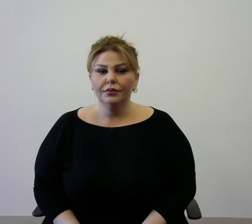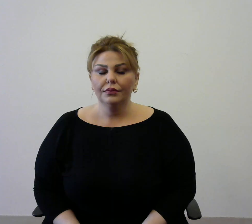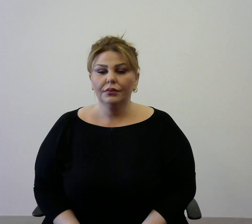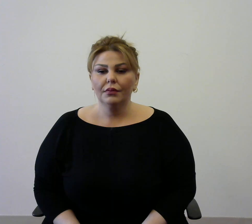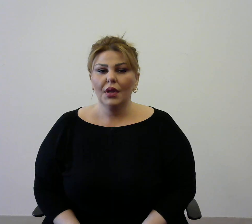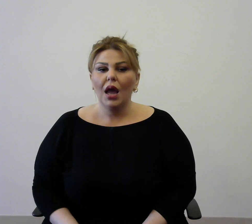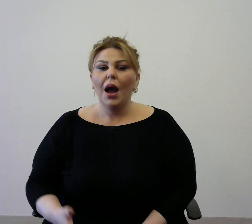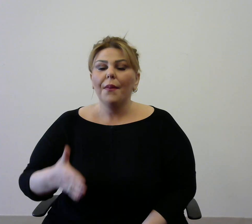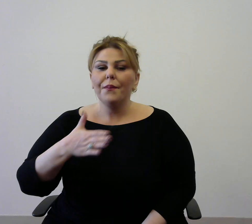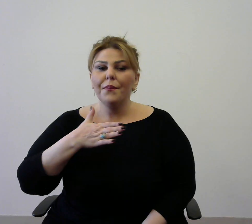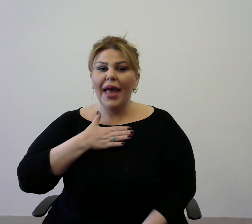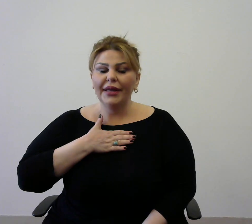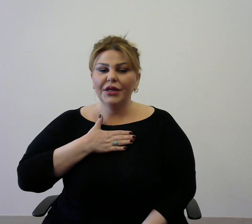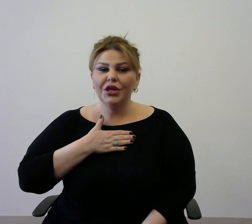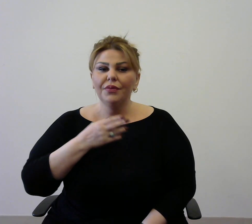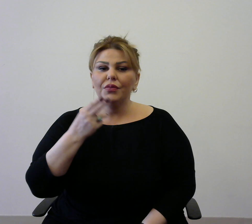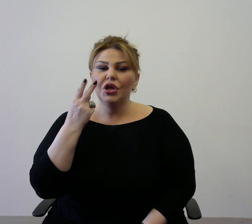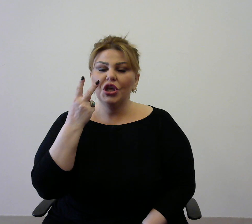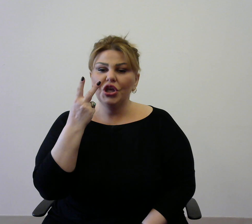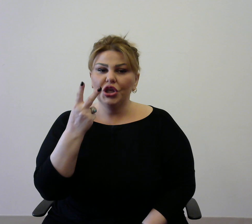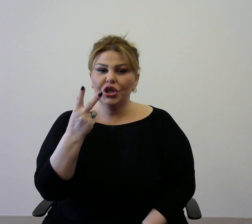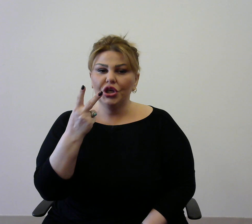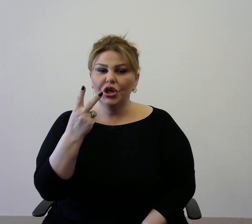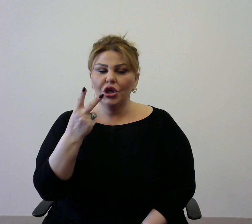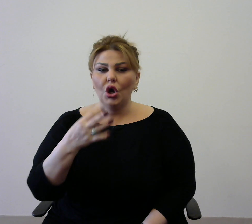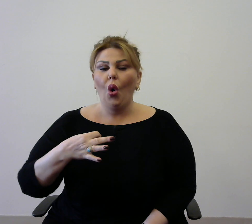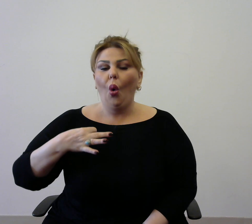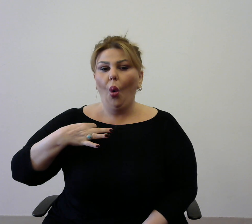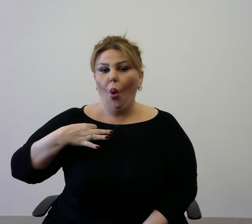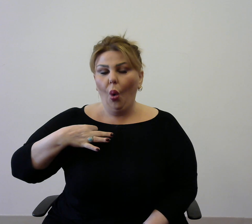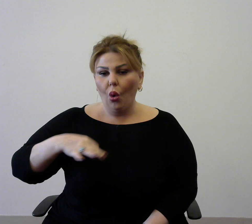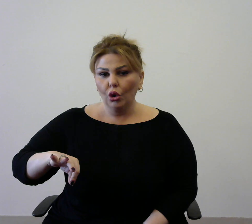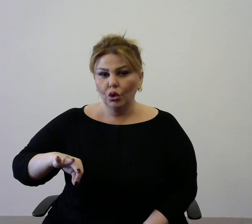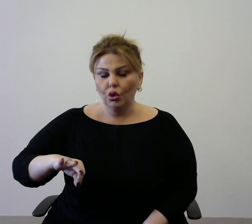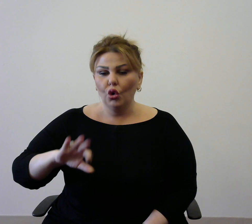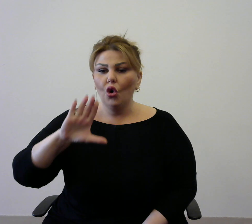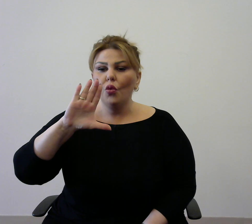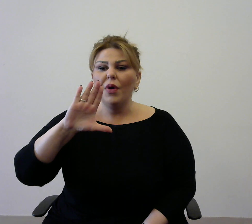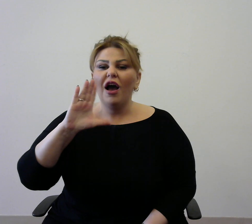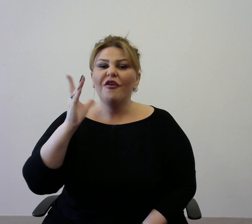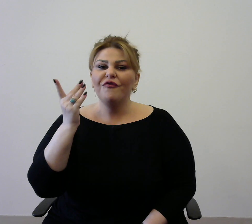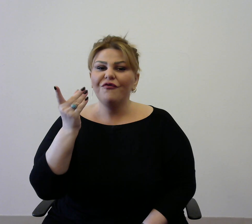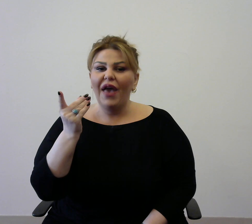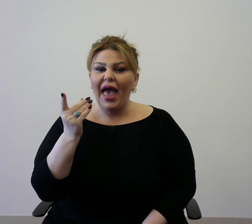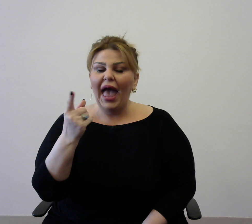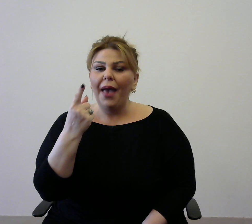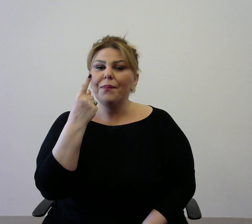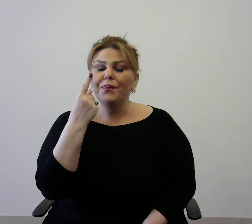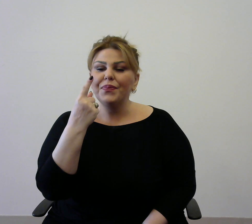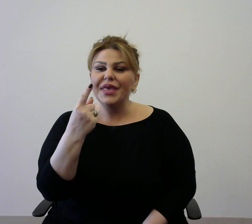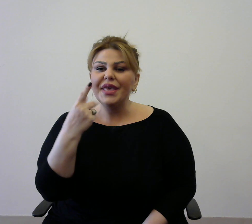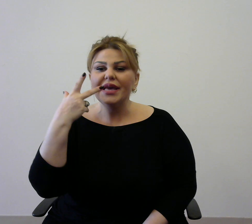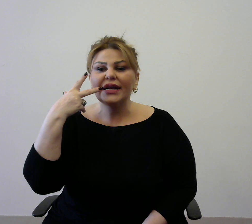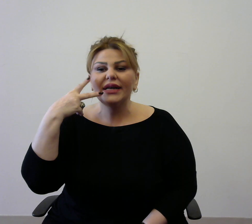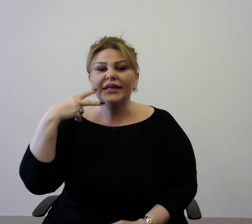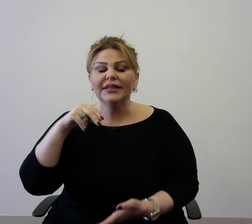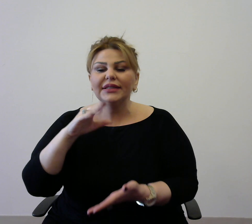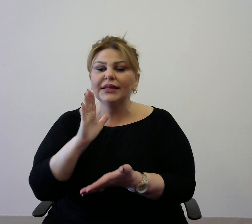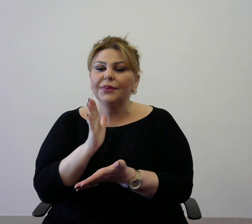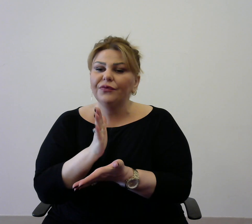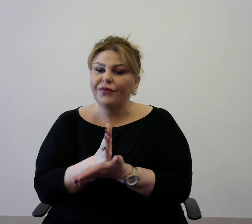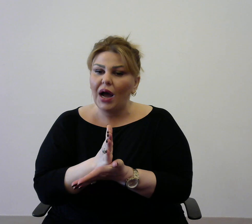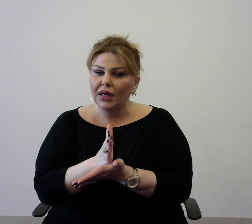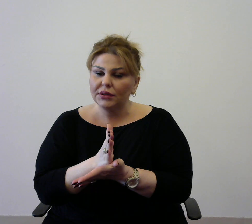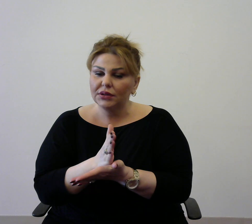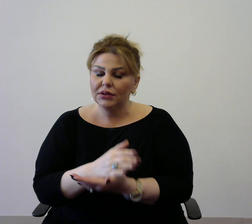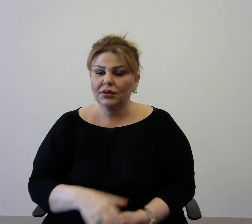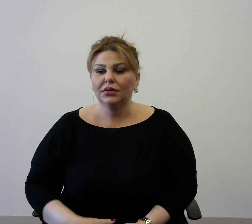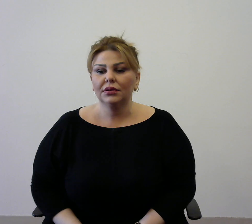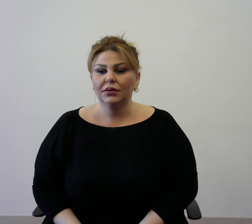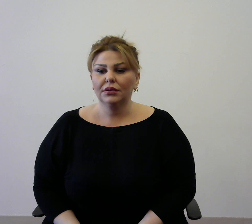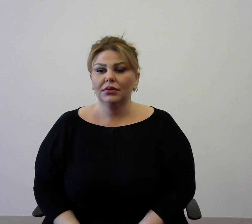Mənim 2 oğlum və 1 qızım var